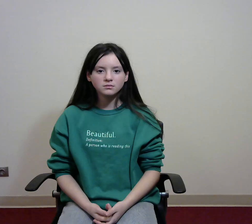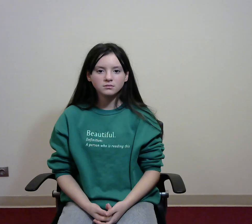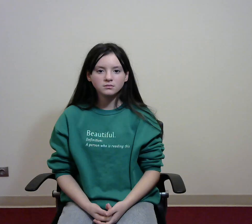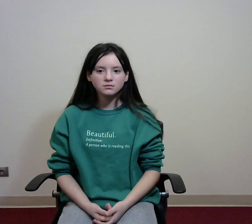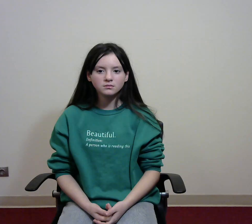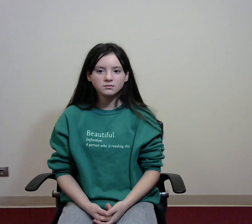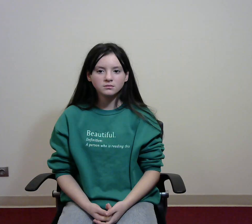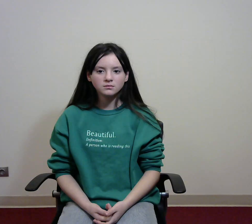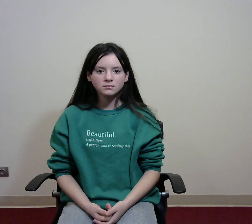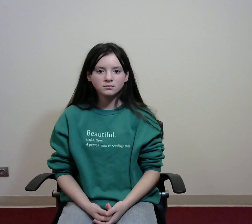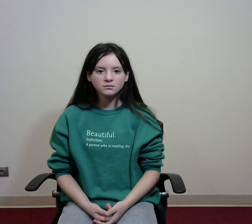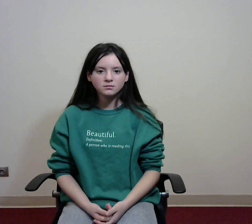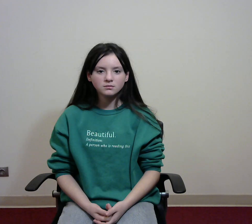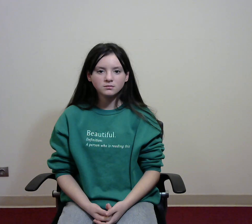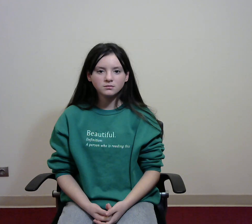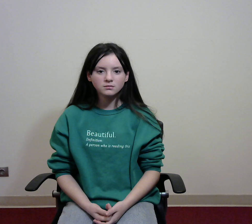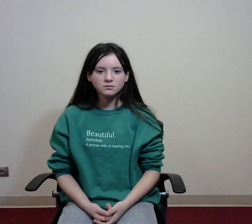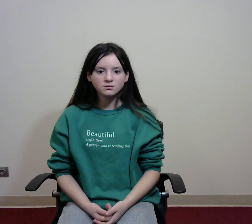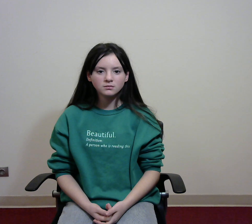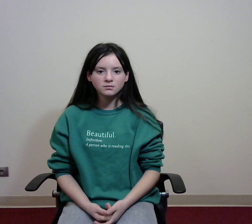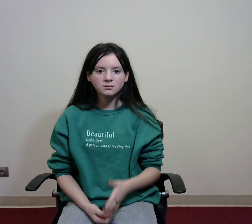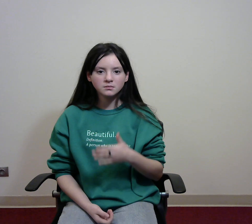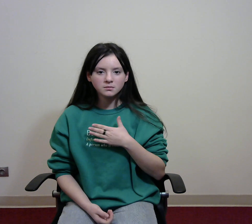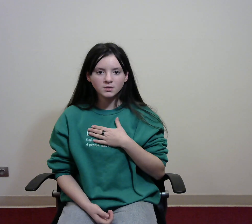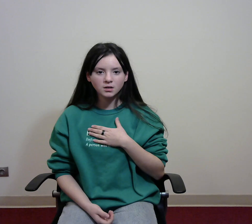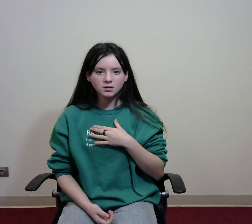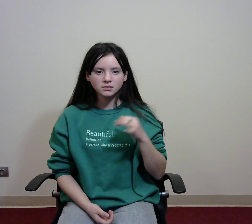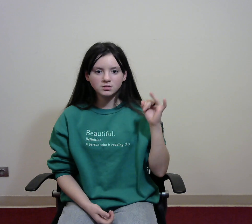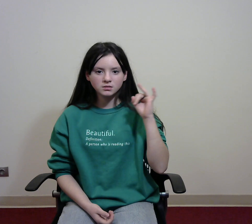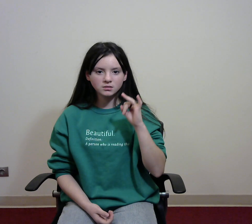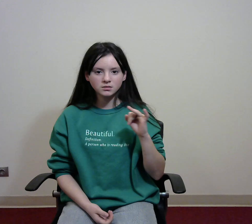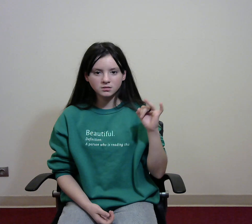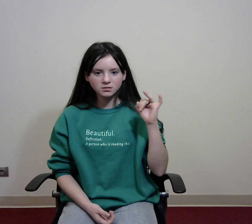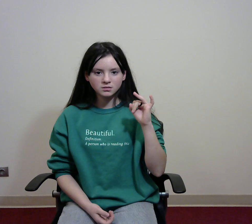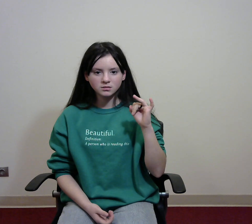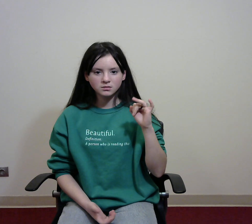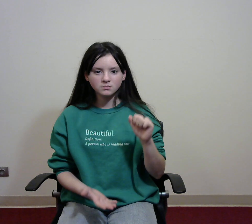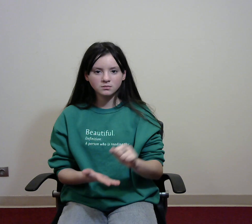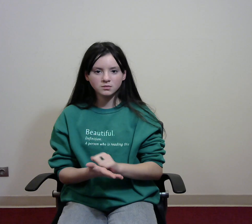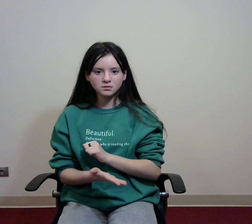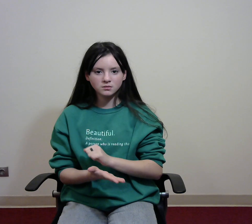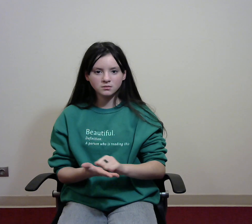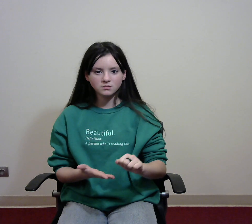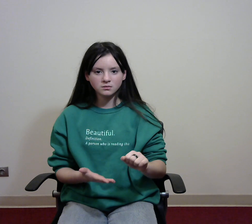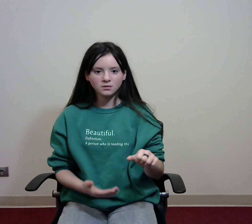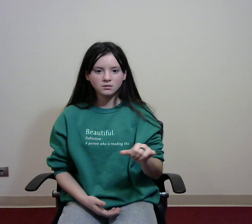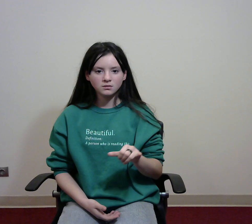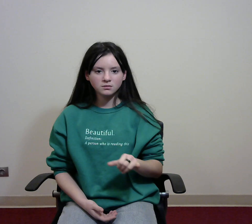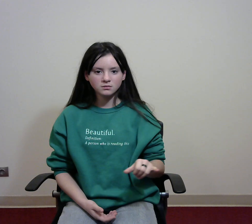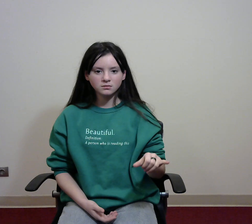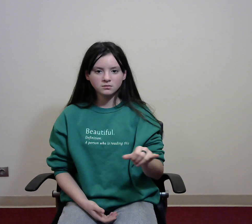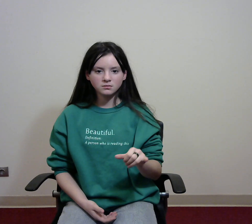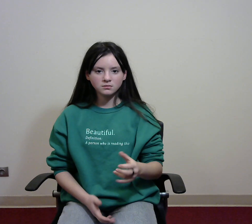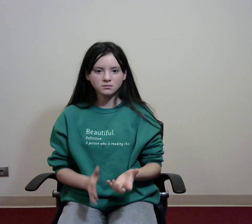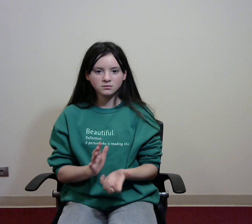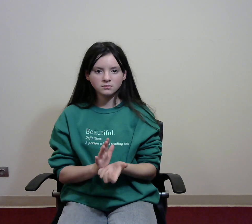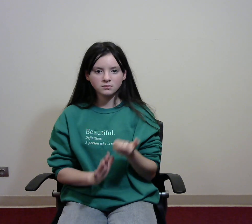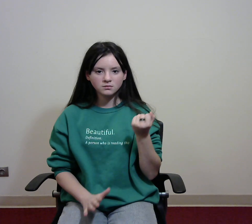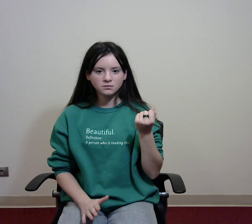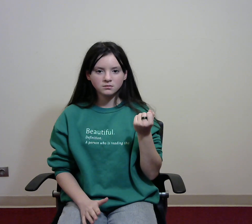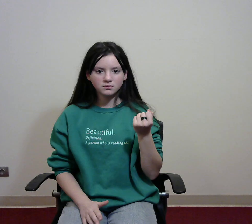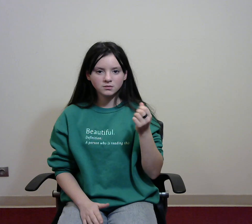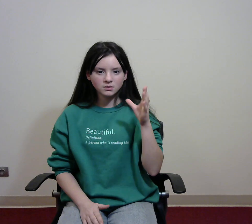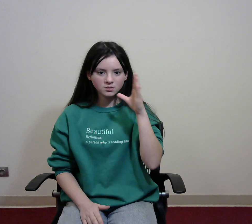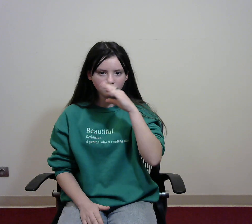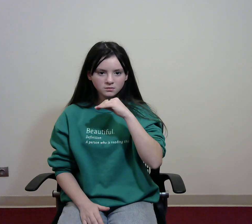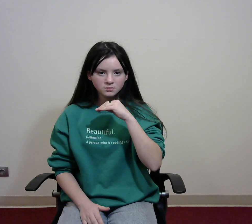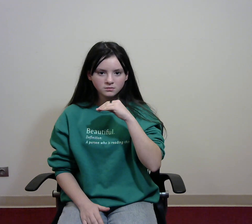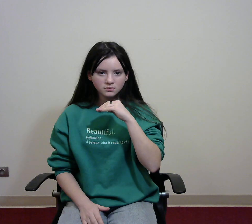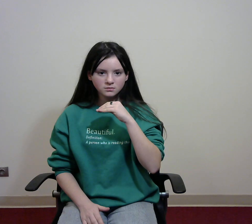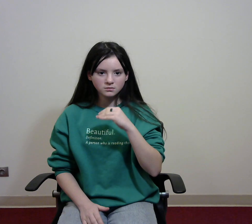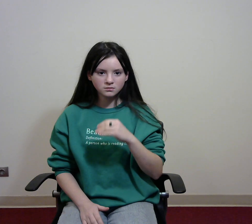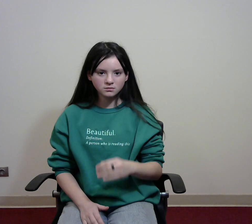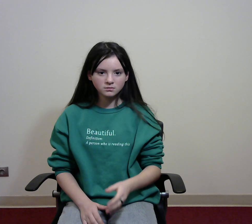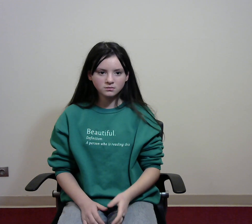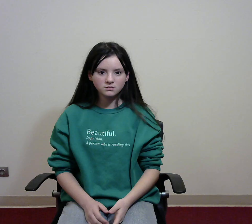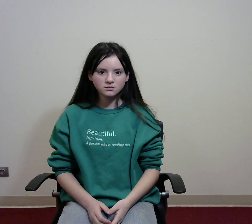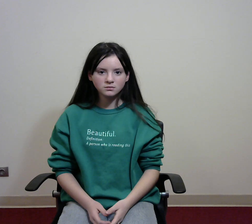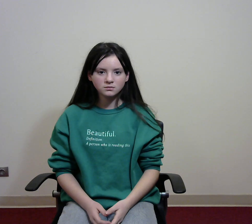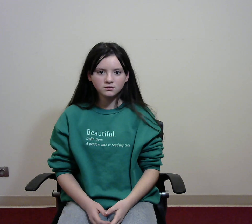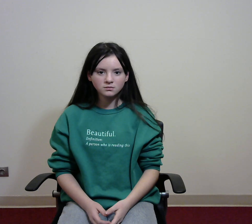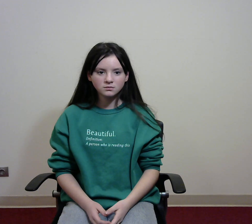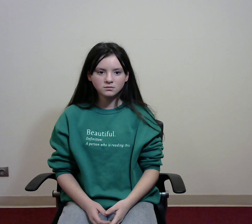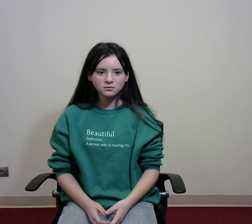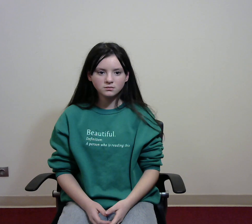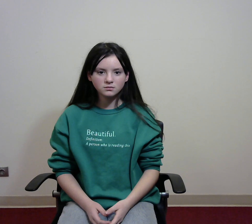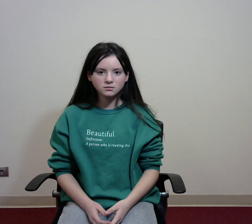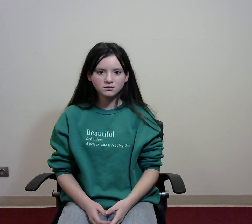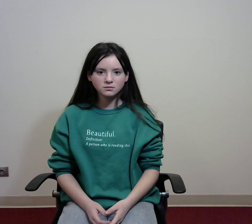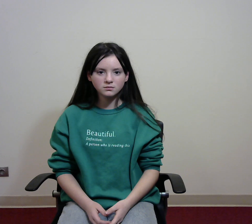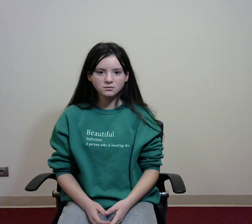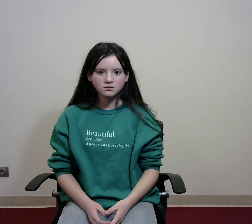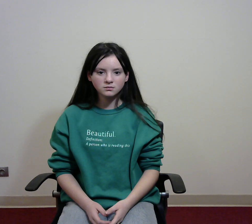Mən tarix sənədləri hardan götürə bilərəm?